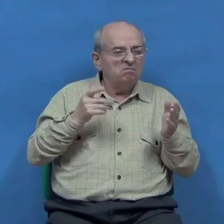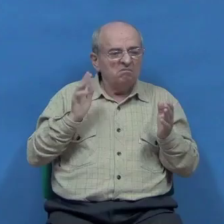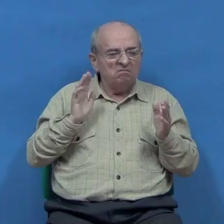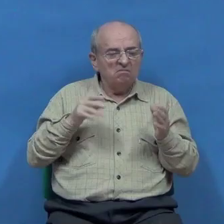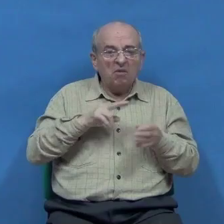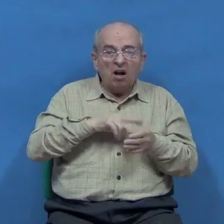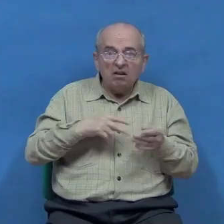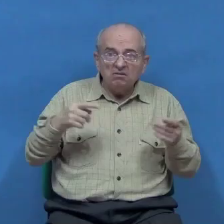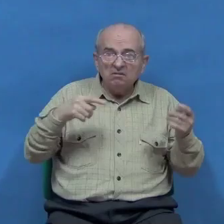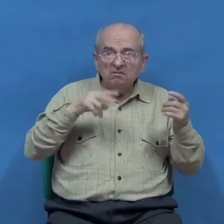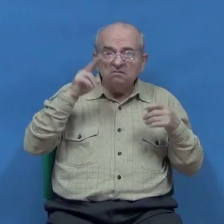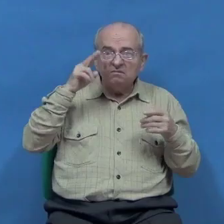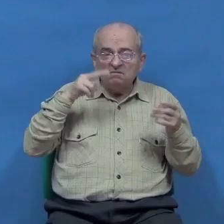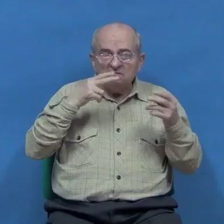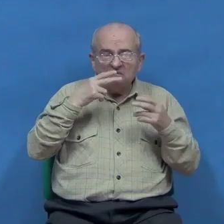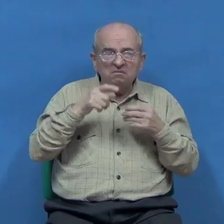Policja przyjechała, patrzyła na coś.